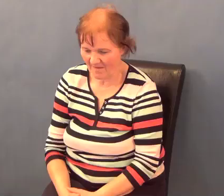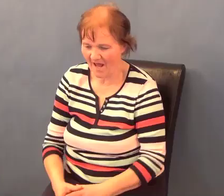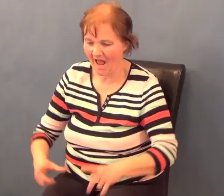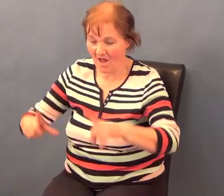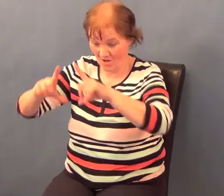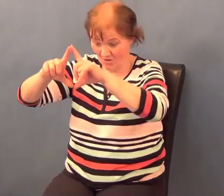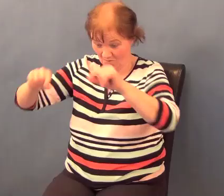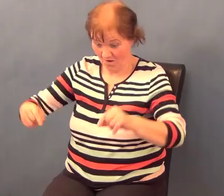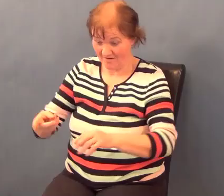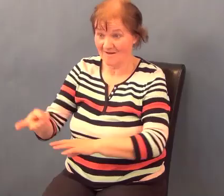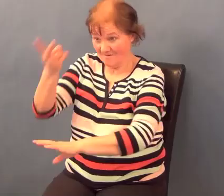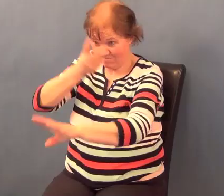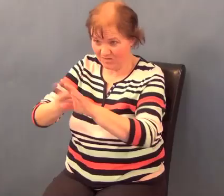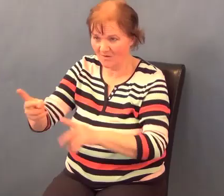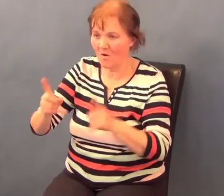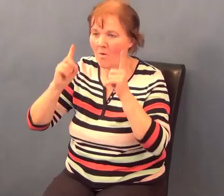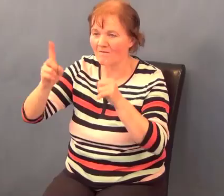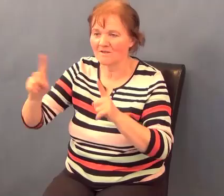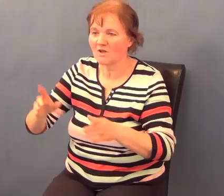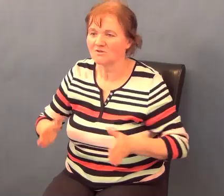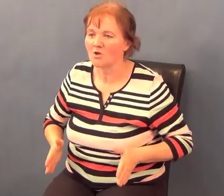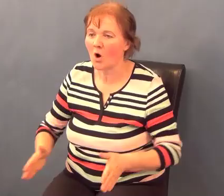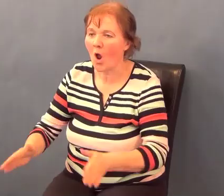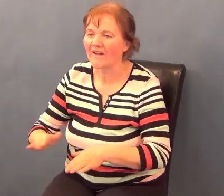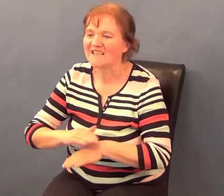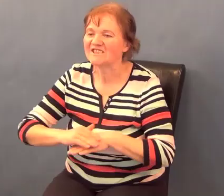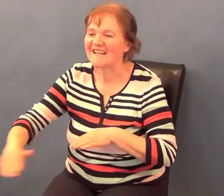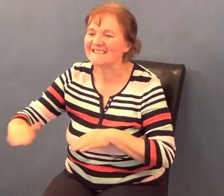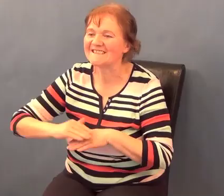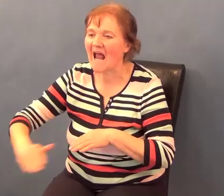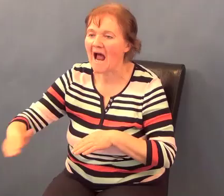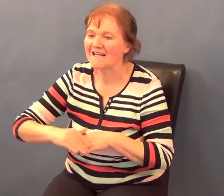Trójkąt ostrzega, że droga jest śliska i można się poślizgnąć.